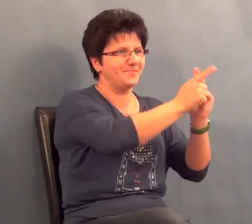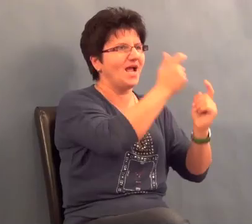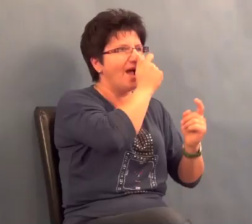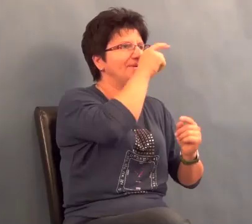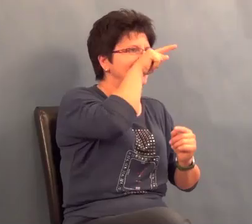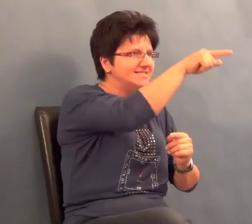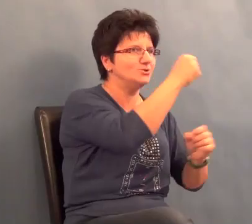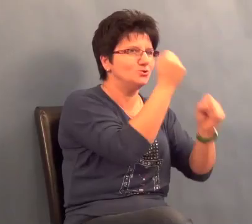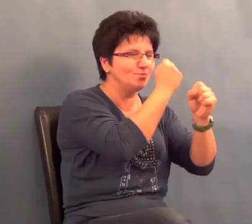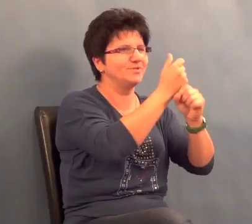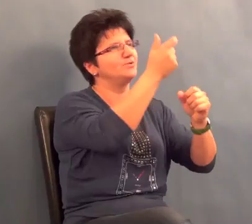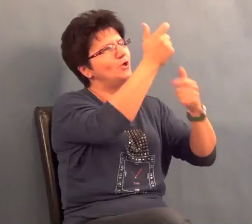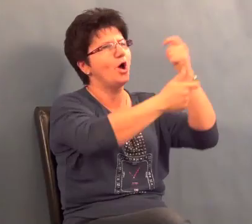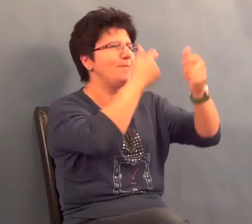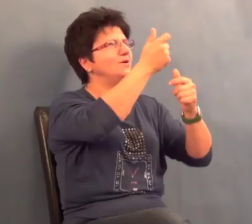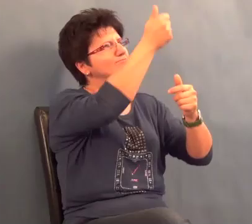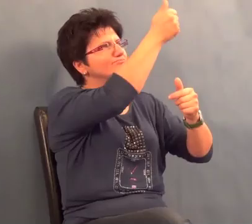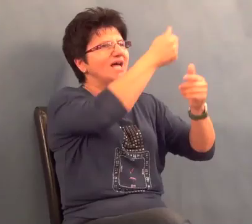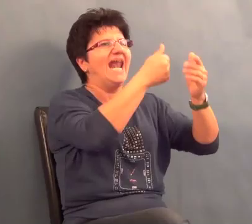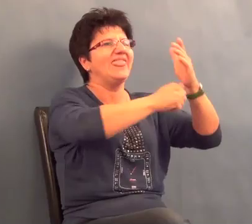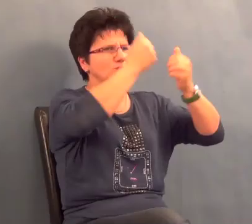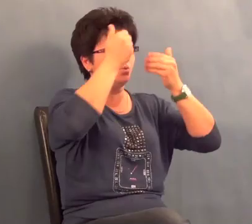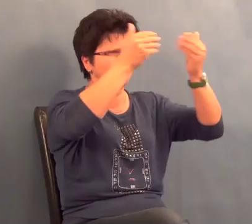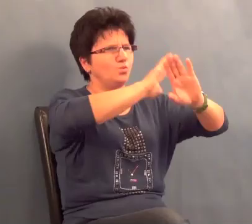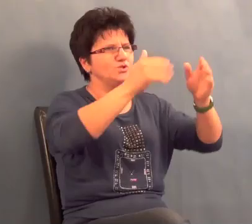Ten Charlie Chaplin pracuje, nakłada kit, szkło już wstawione.